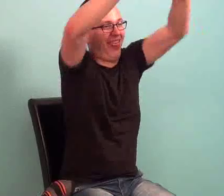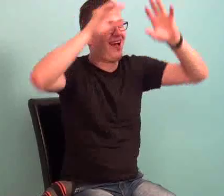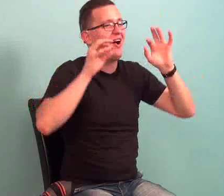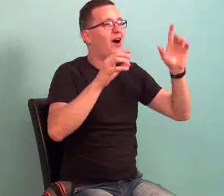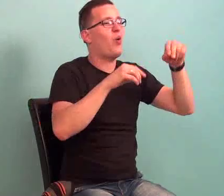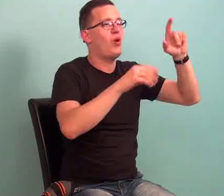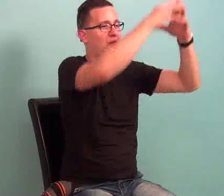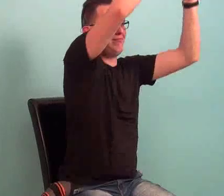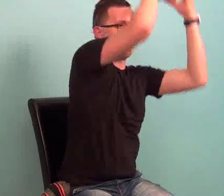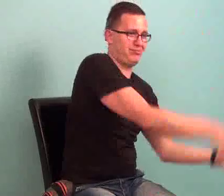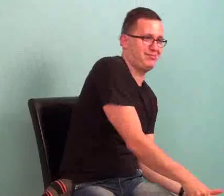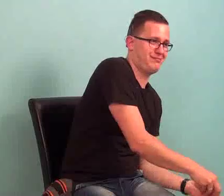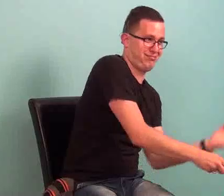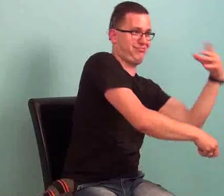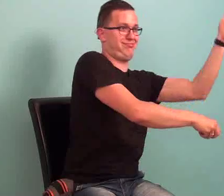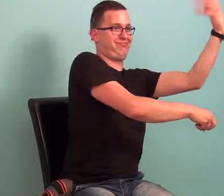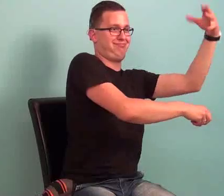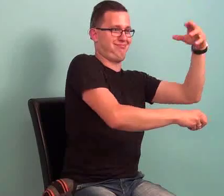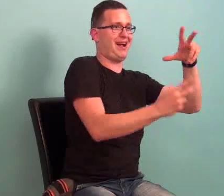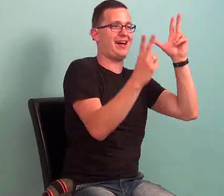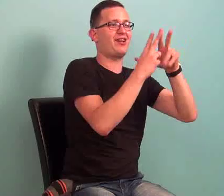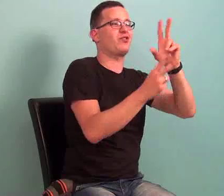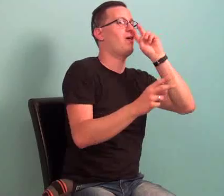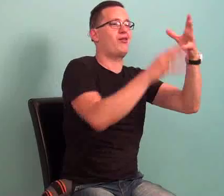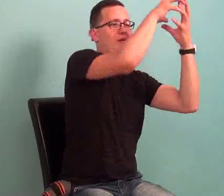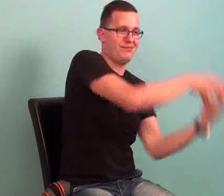Ul spada na ziemię i wylatują z niego osy, żeby zaatakować tego, kto zrzucił ul.